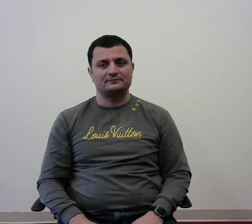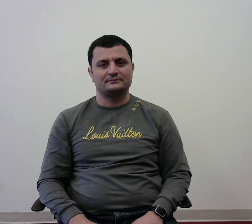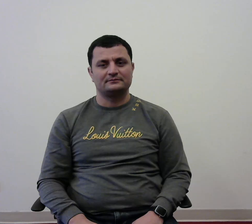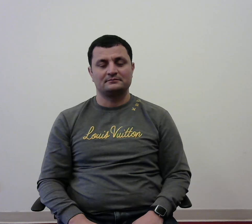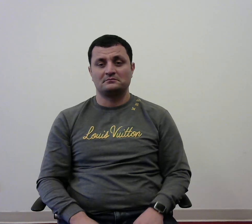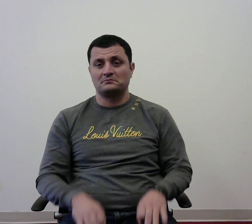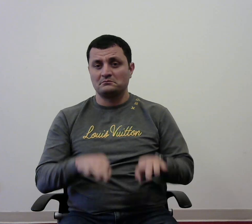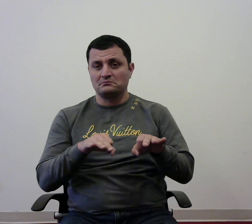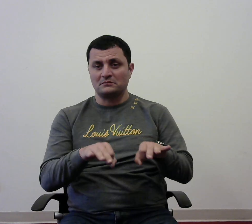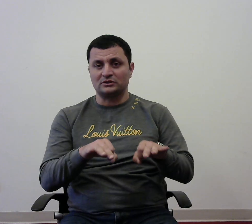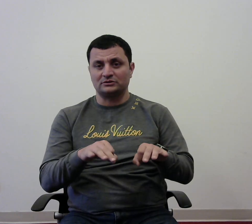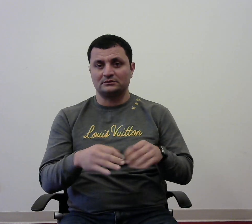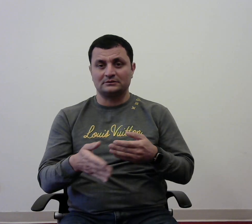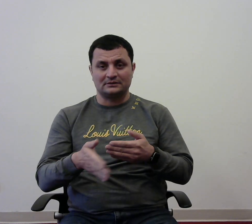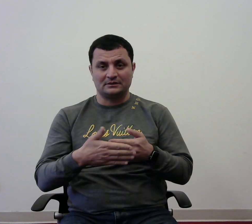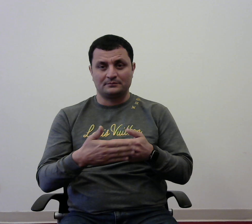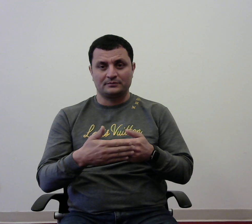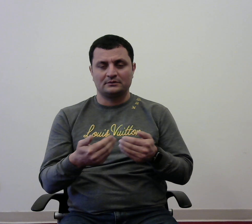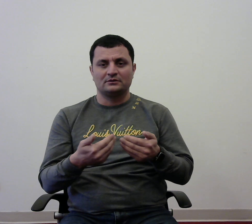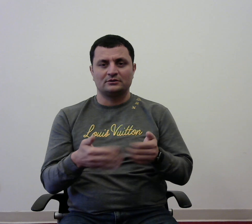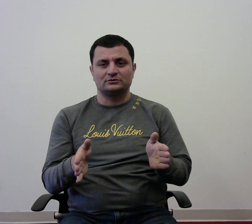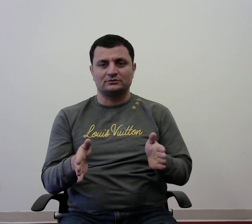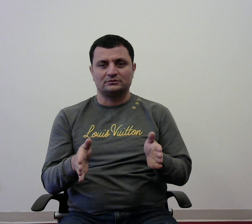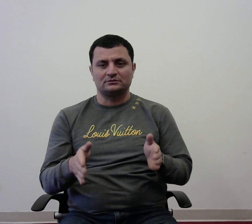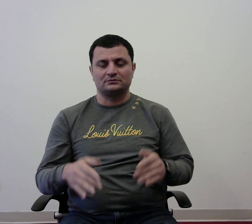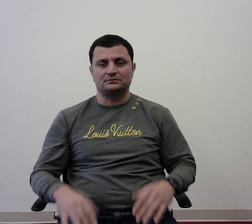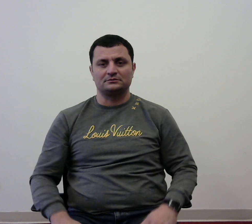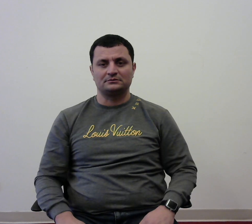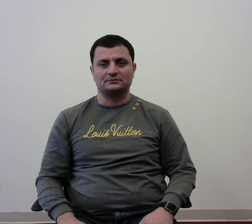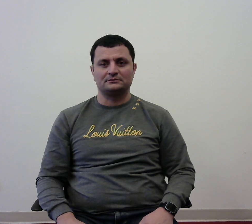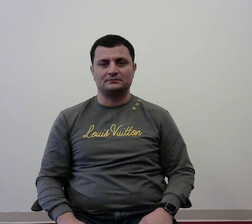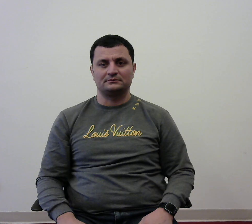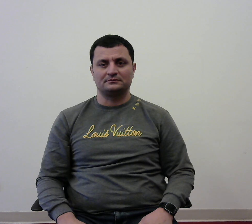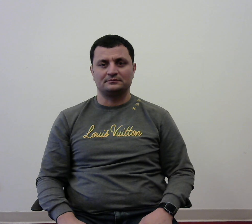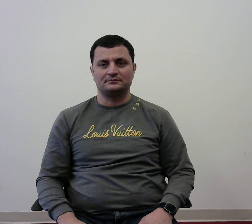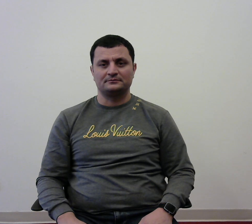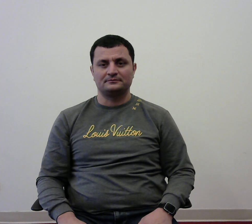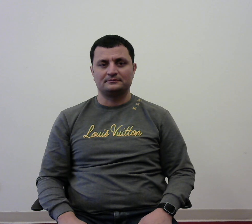Maşının qapısı açıqdır